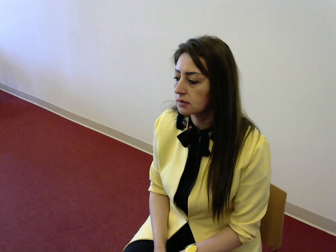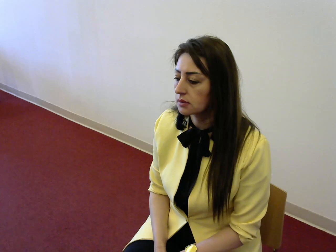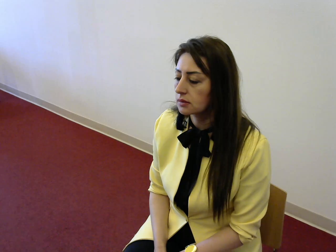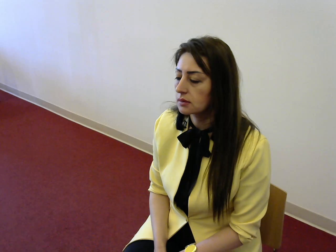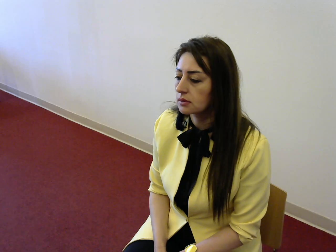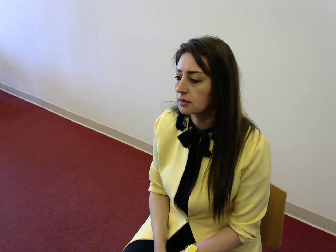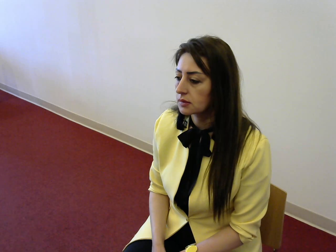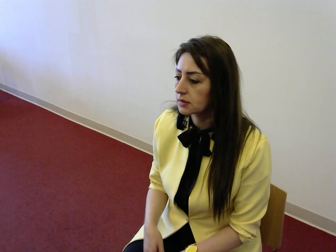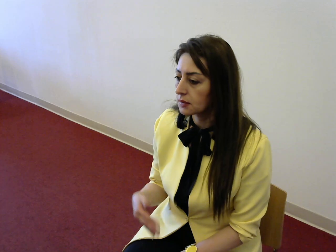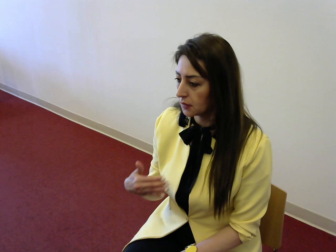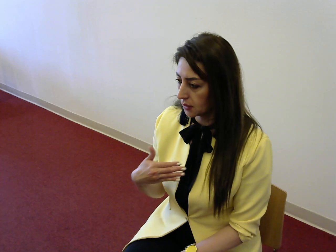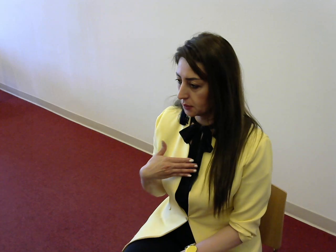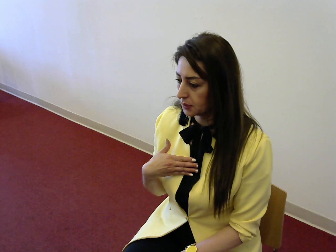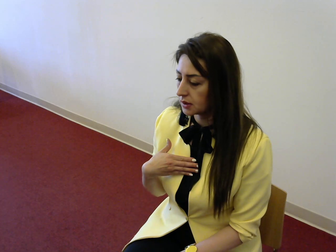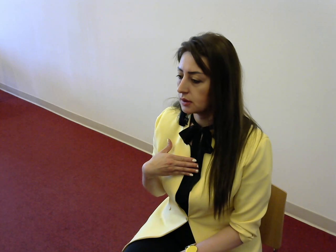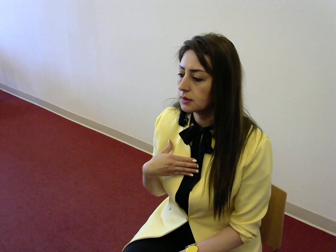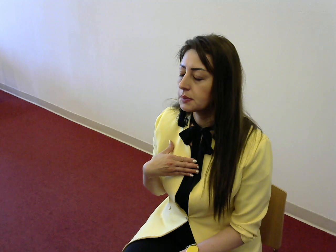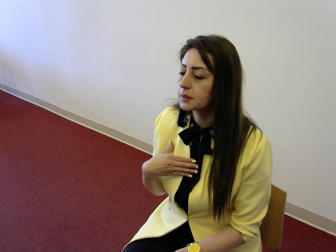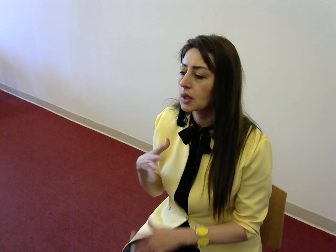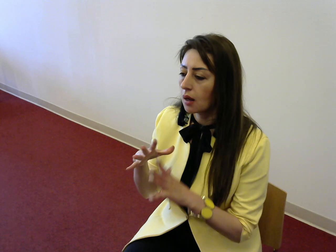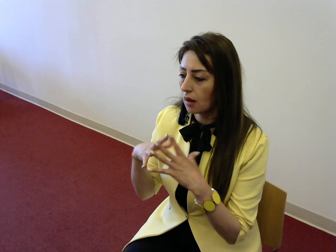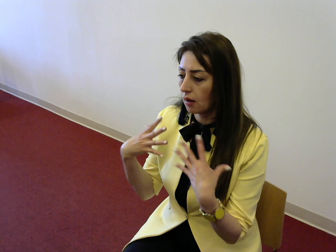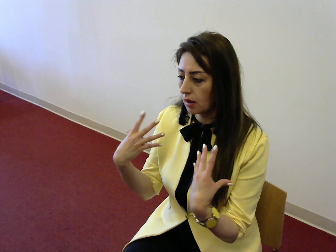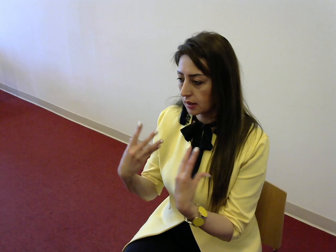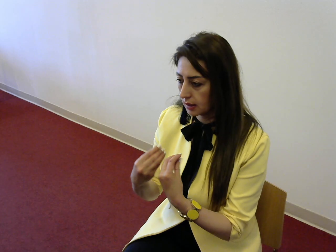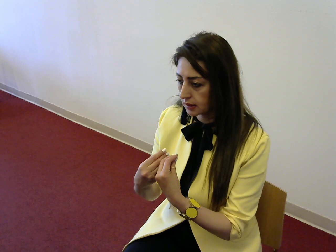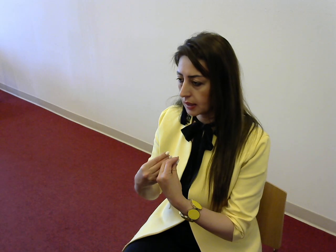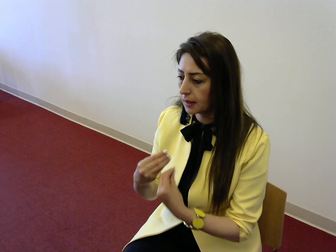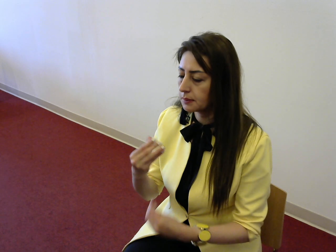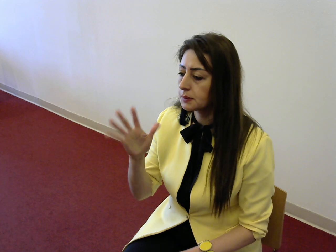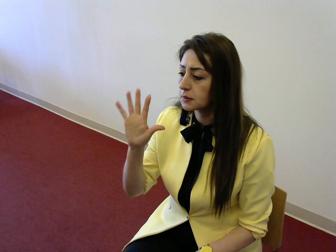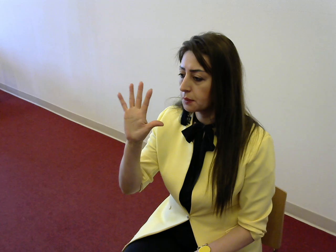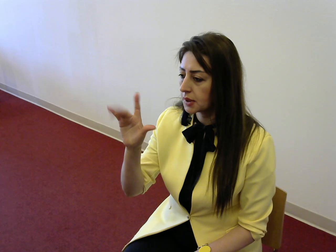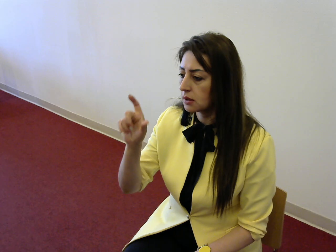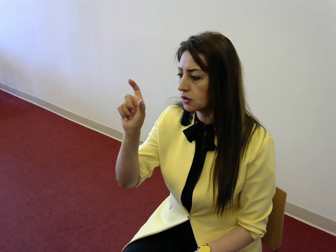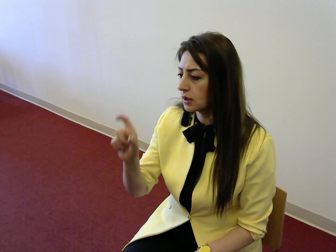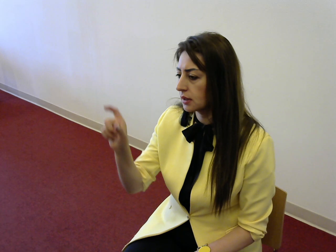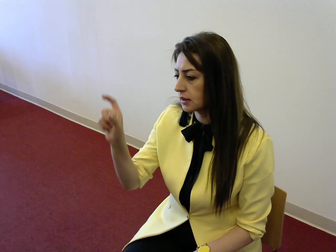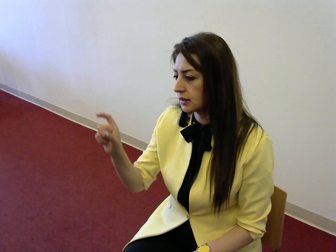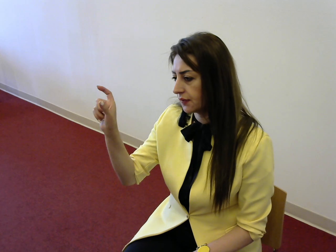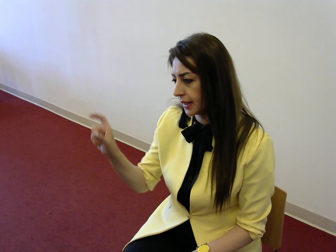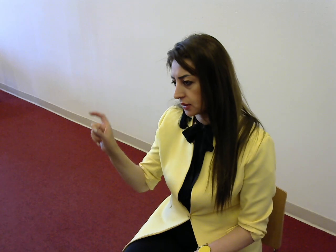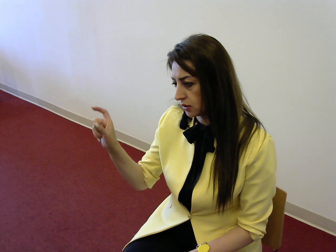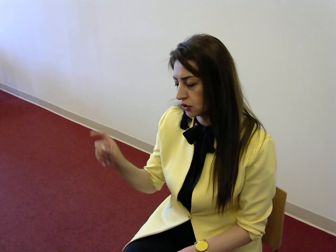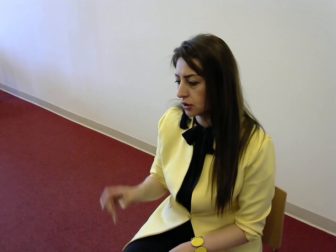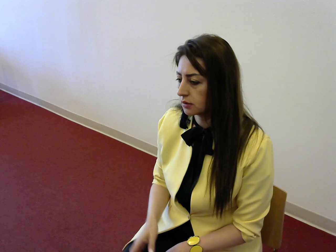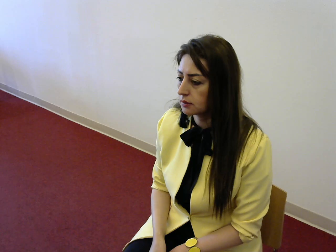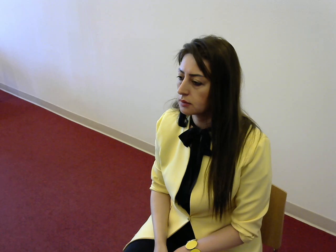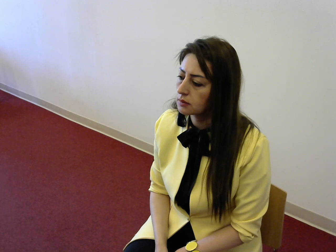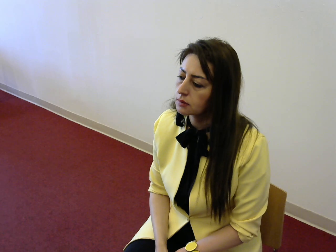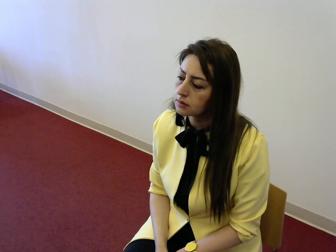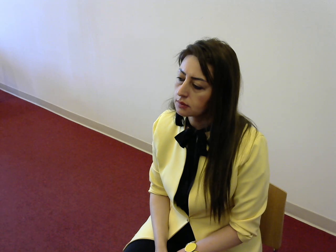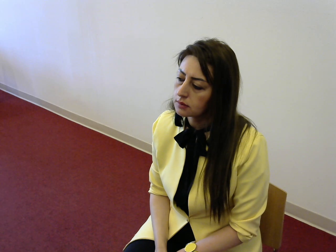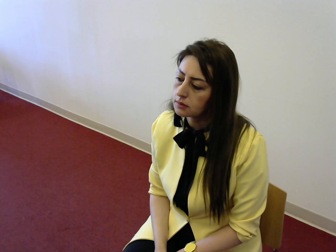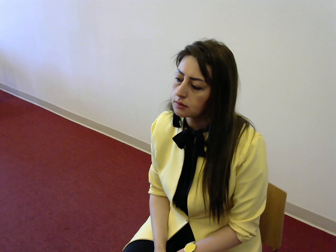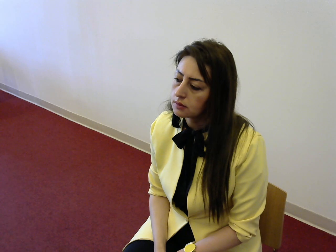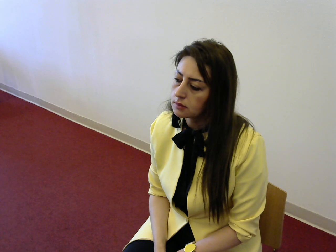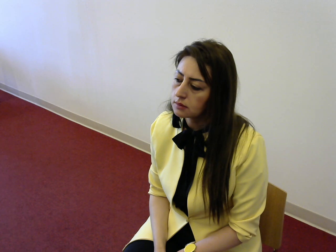Biz ailədə 5 nəfərik